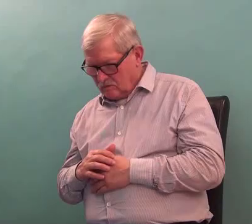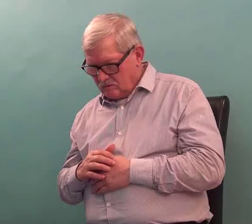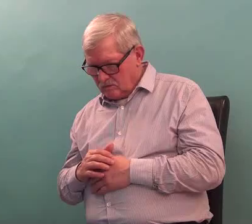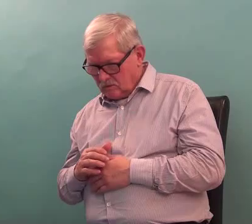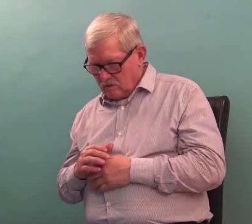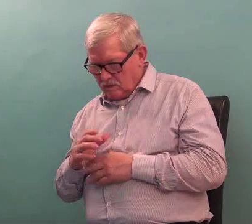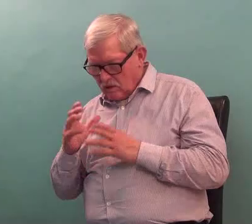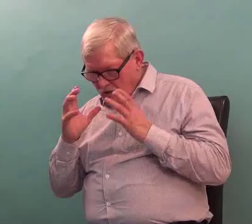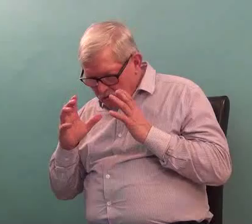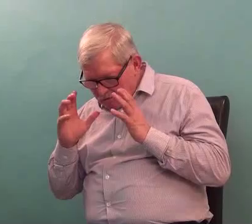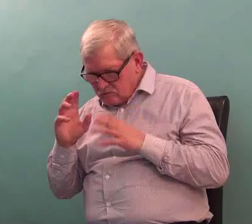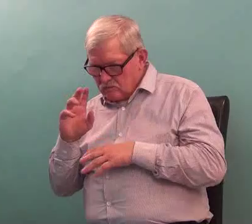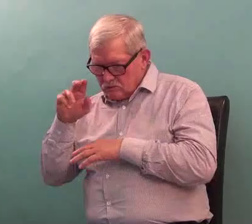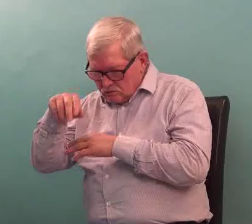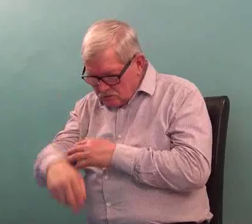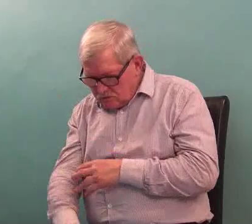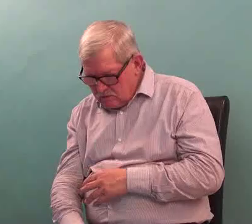Pies ze słojem na łbie wypada przez okno.